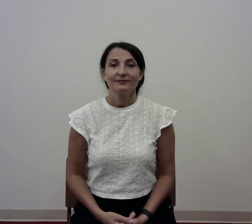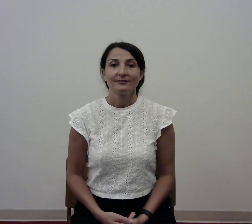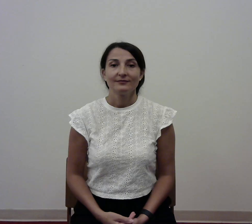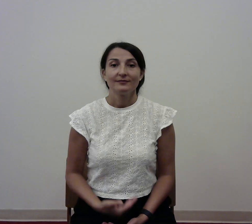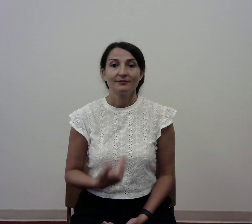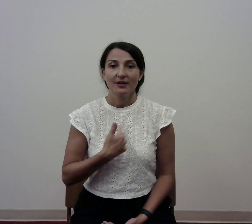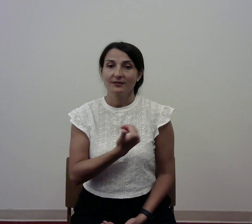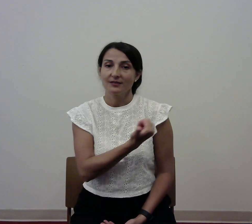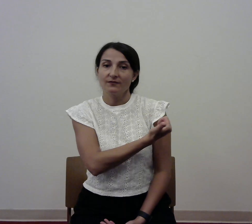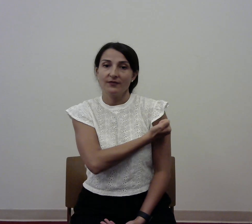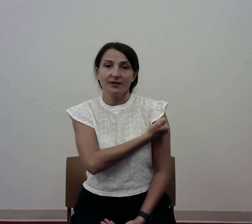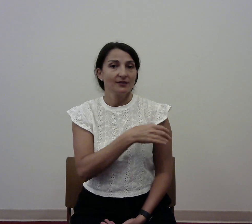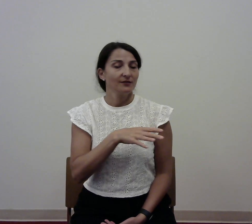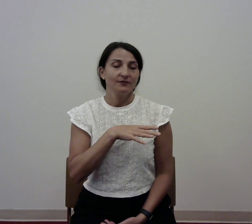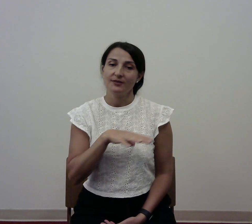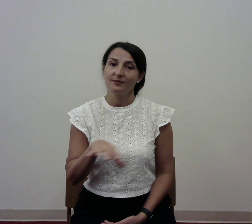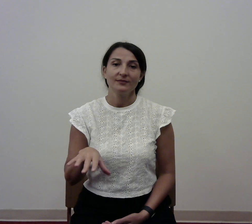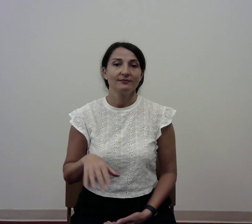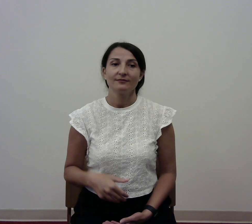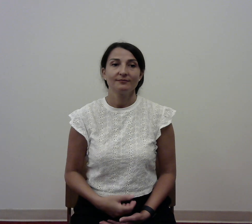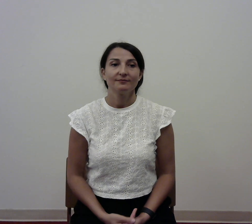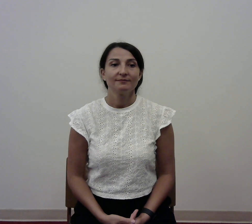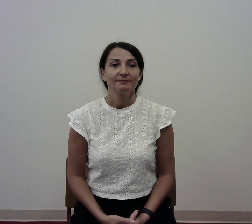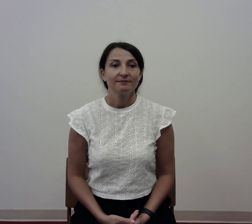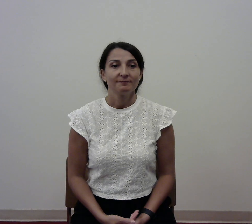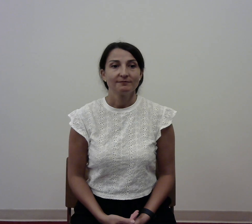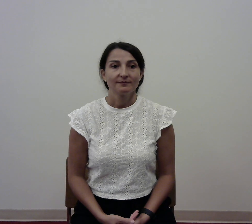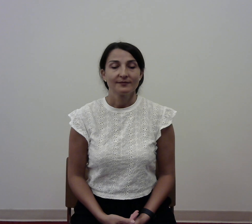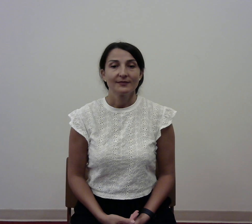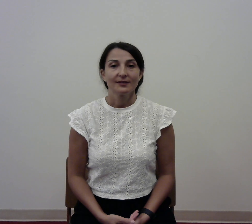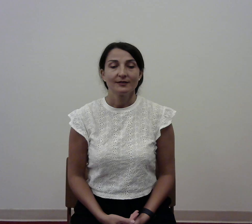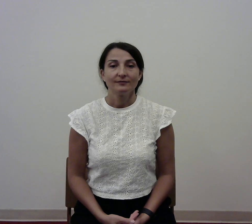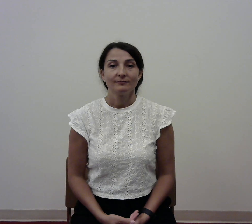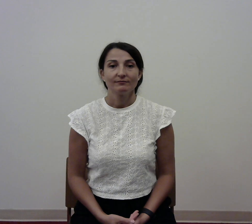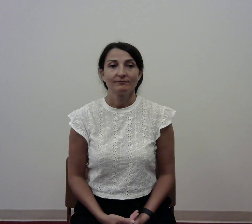Mən vaksin vurdurmuşam